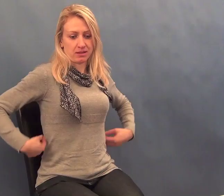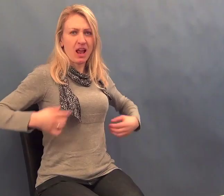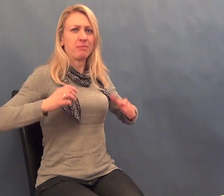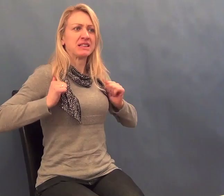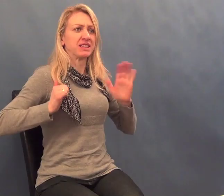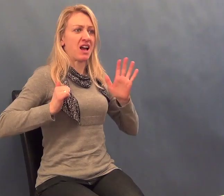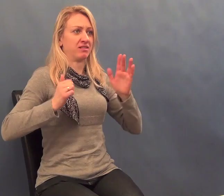To nie jest plecak.